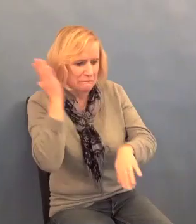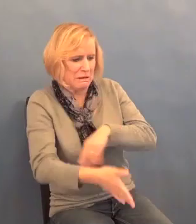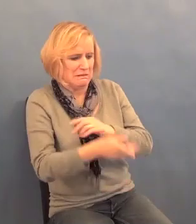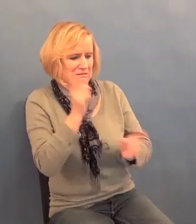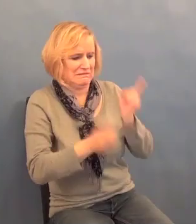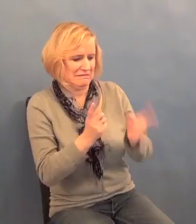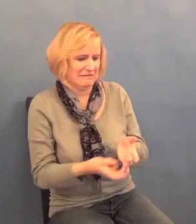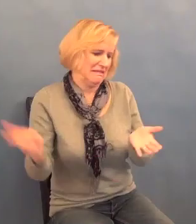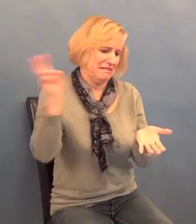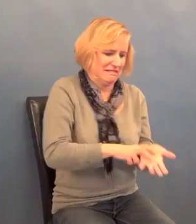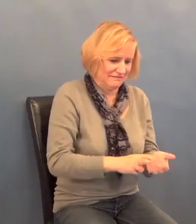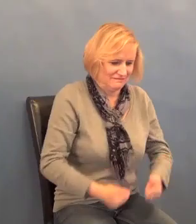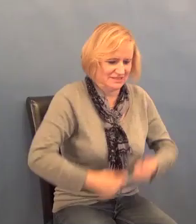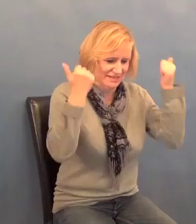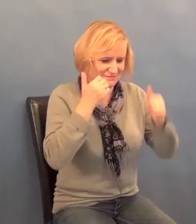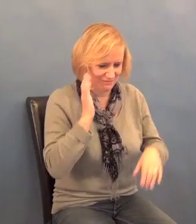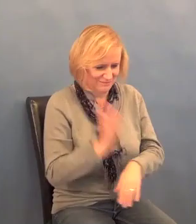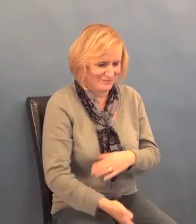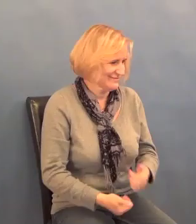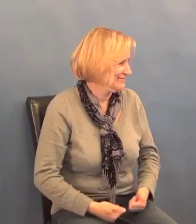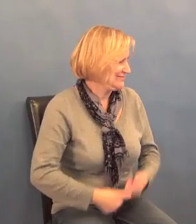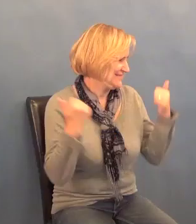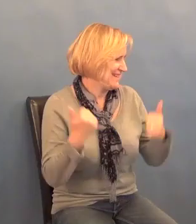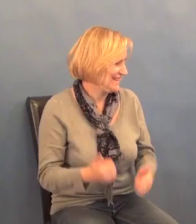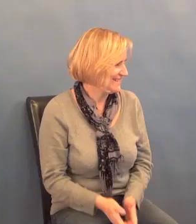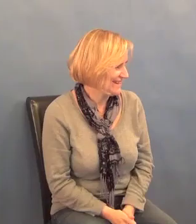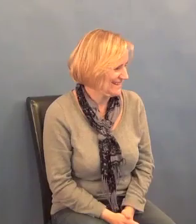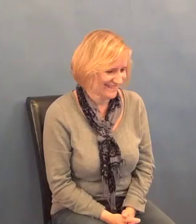Już późno! Kaczka szybko wstaje, bo późno.